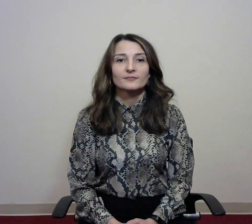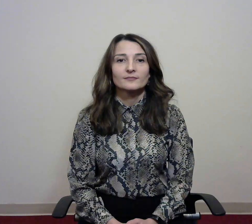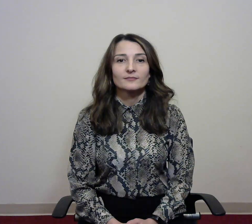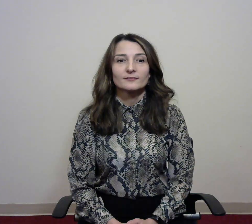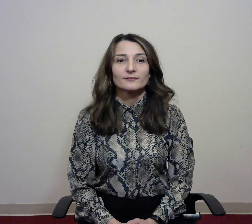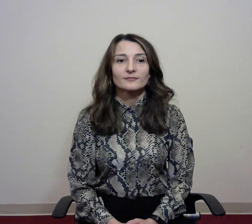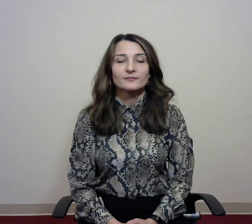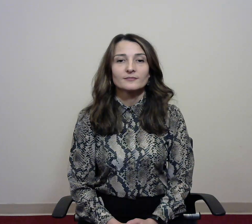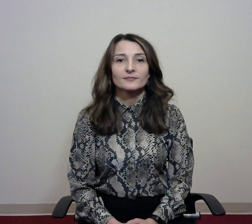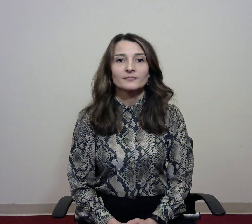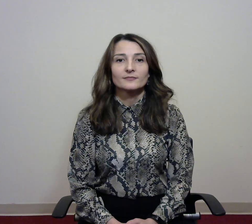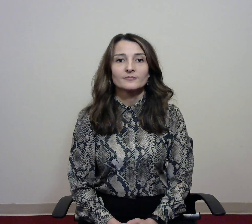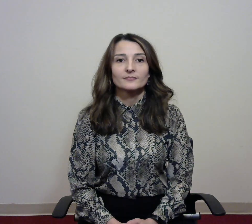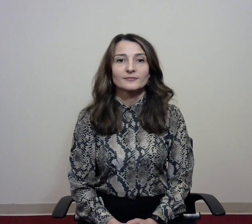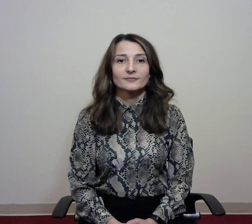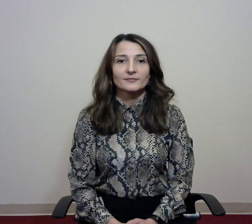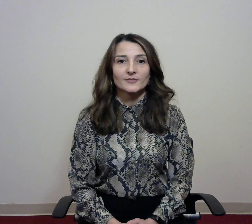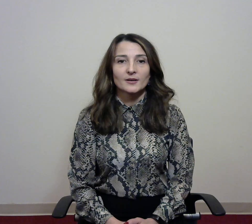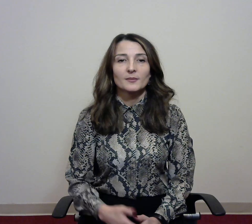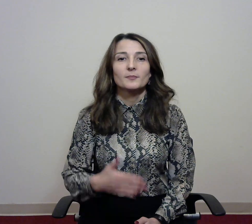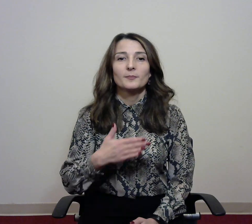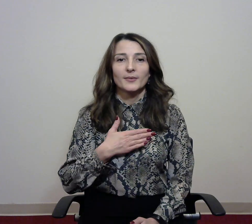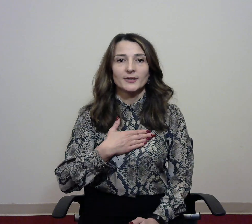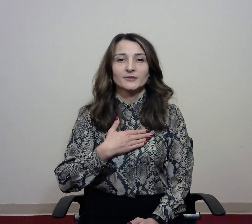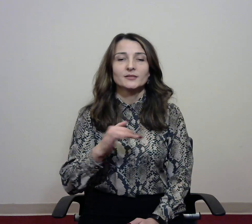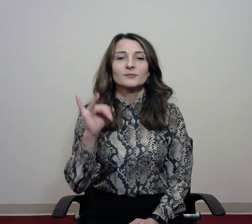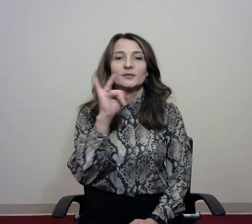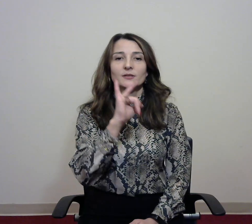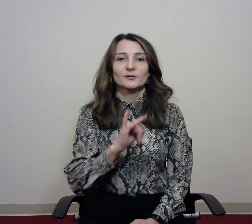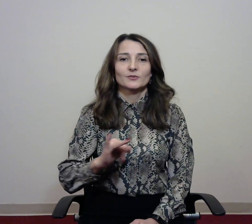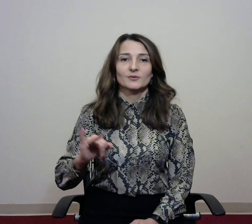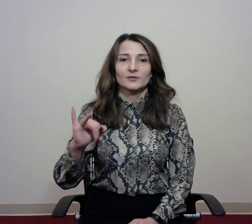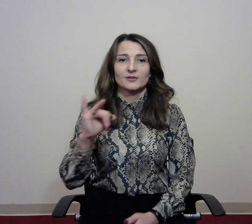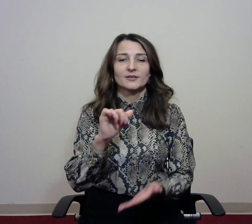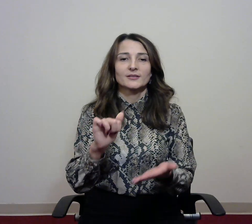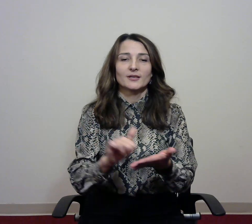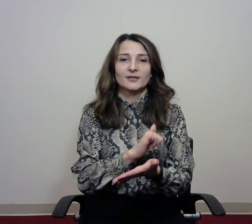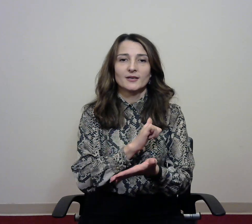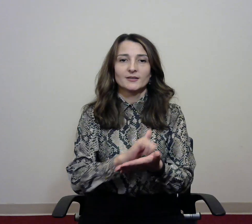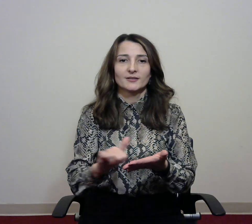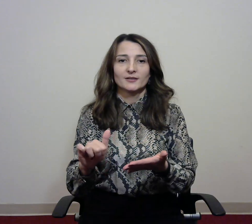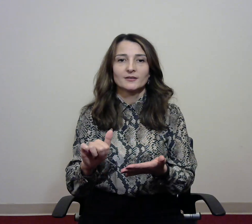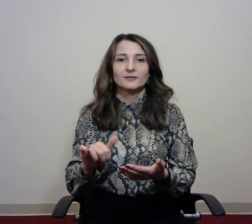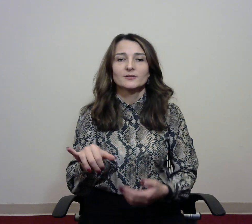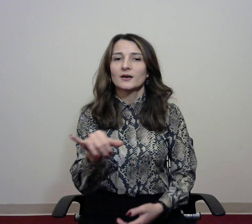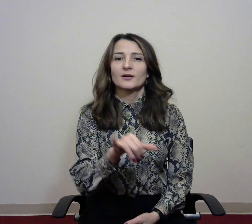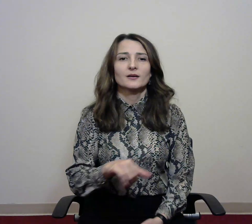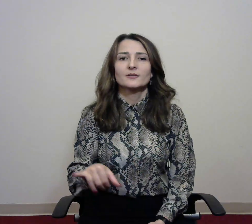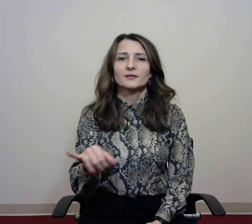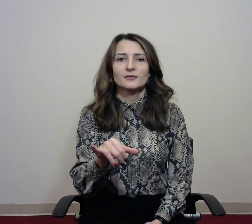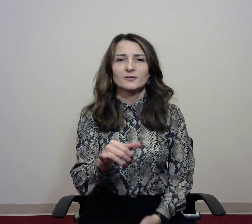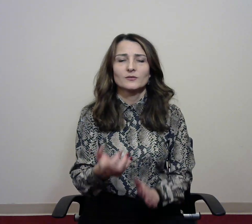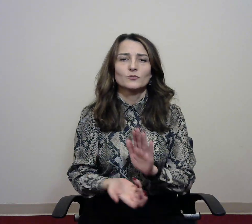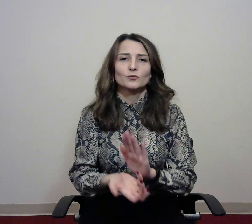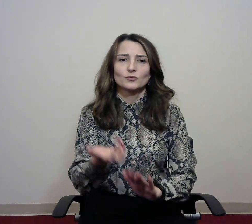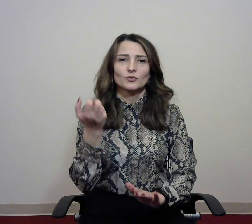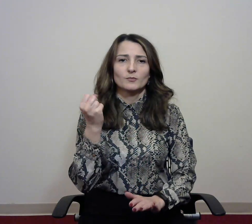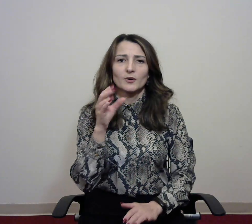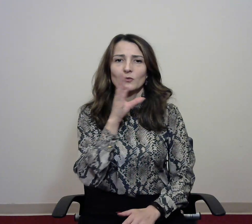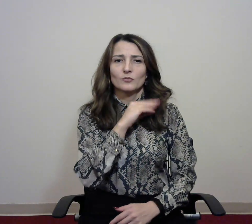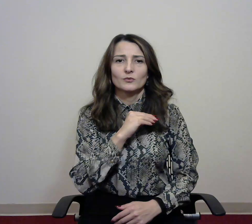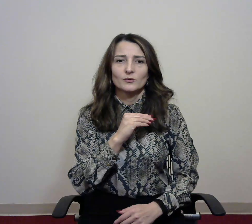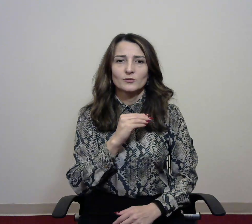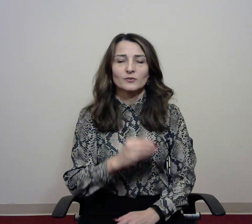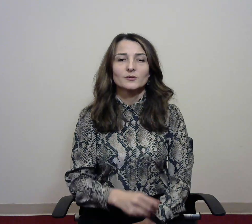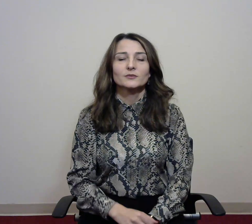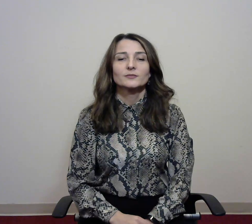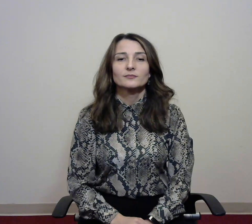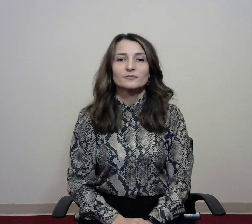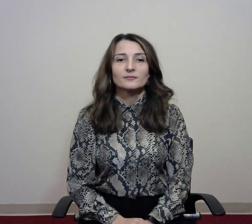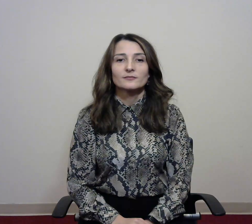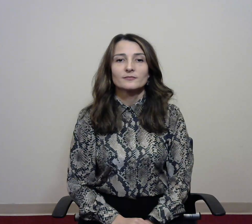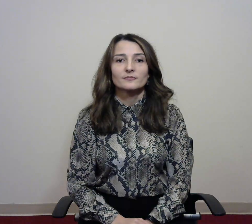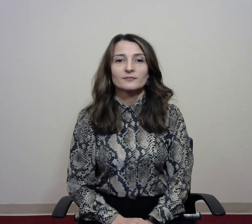Mən tarix sənədləri hardan götürə bilərəm?